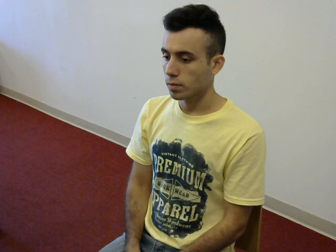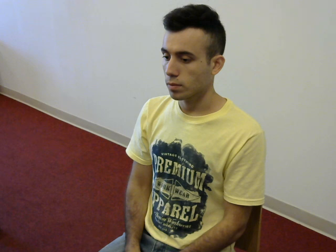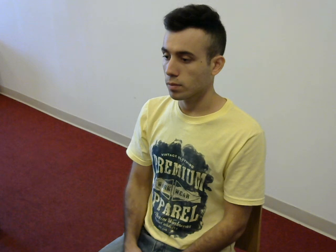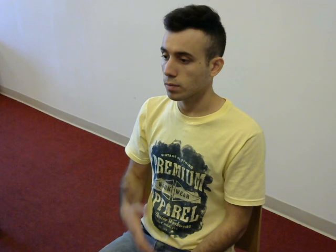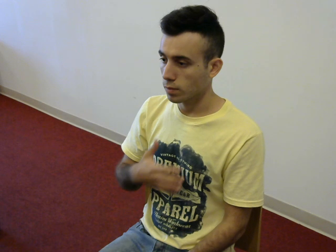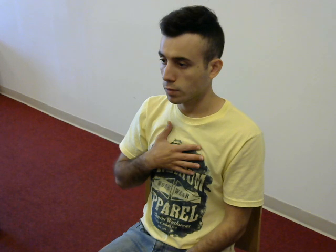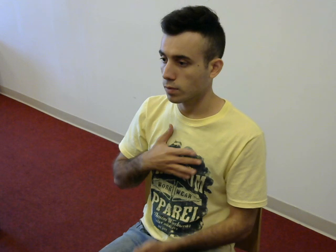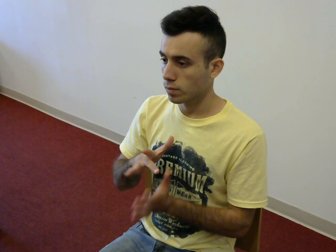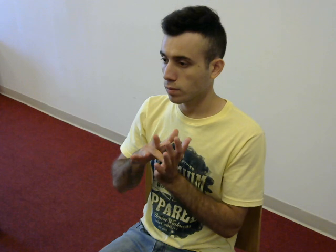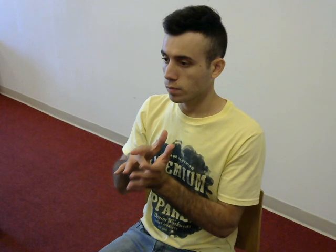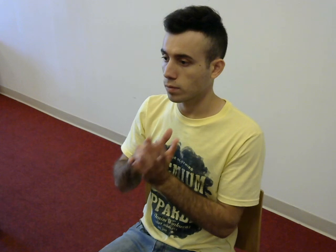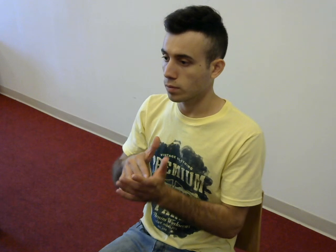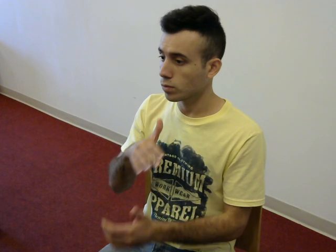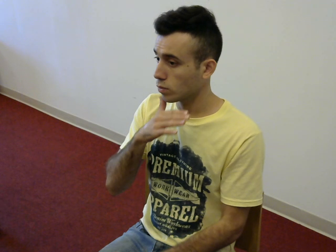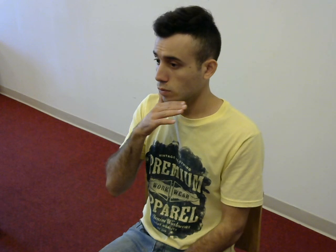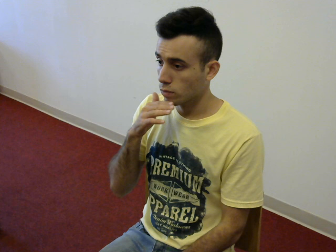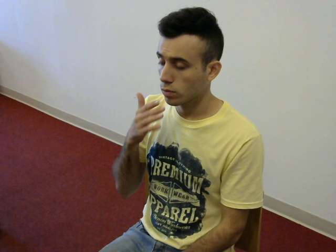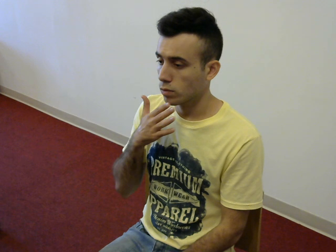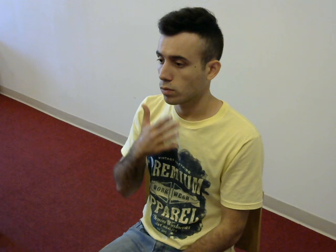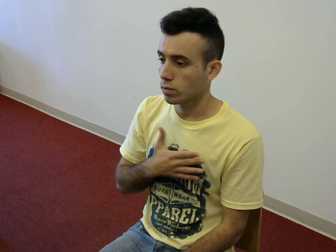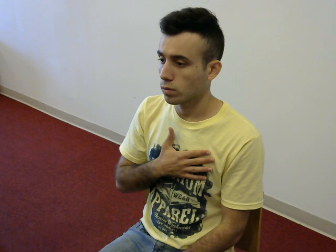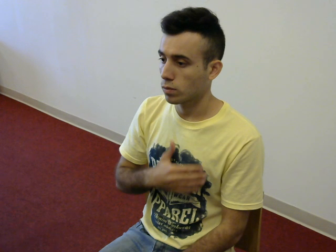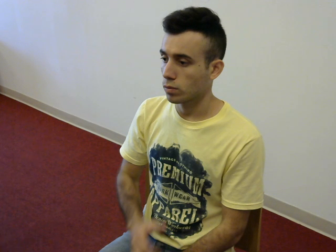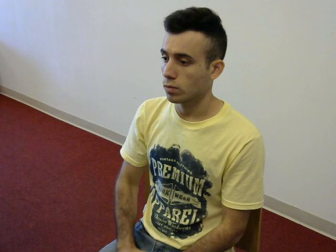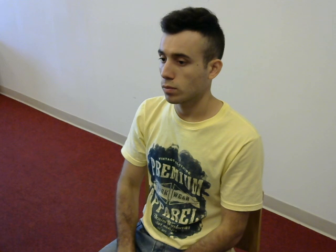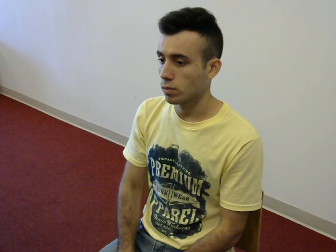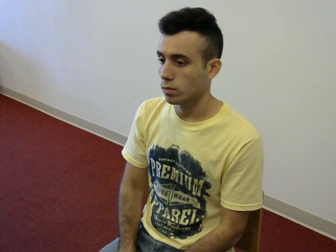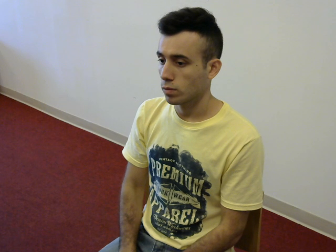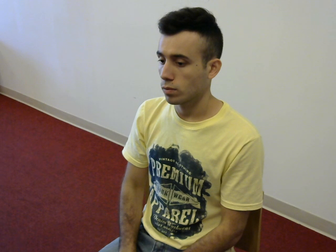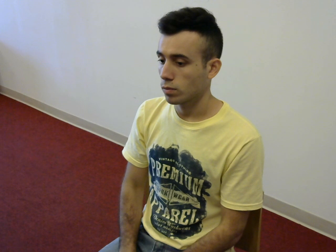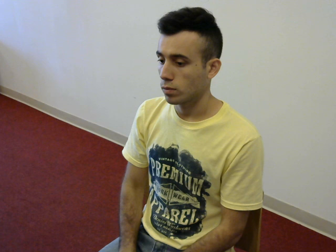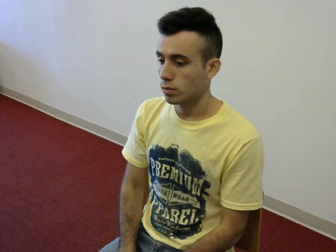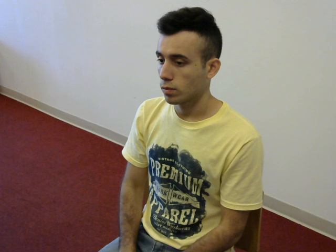Mən səyahət etməyi çox sevirəm